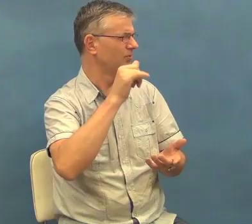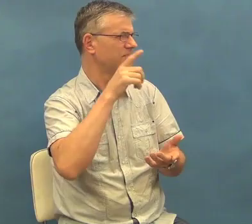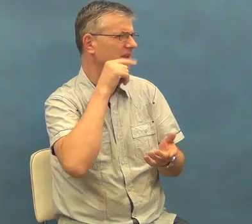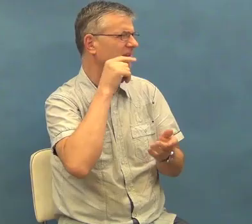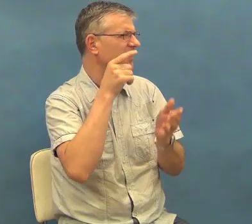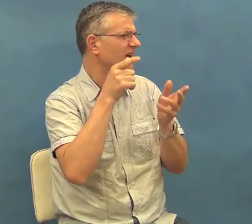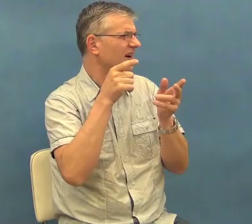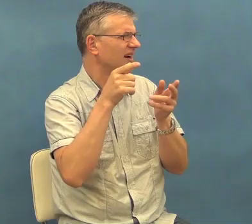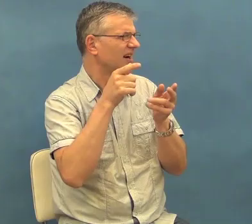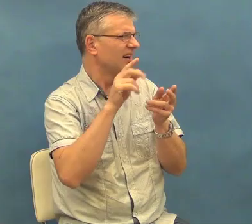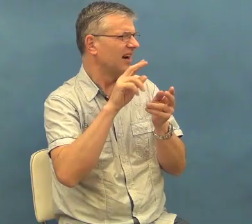Kanarek.